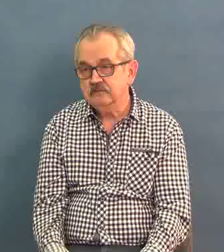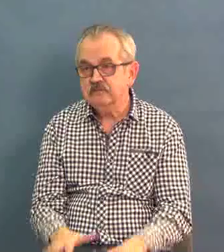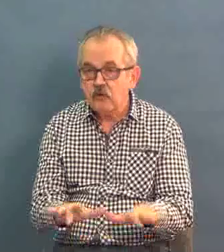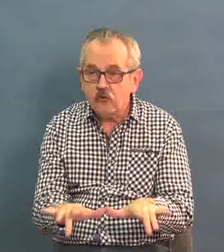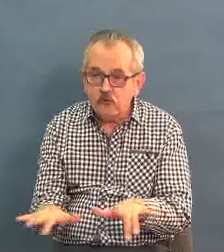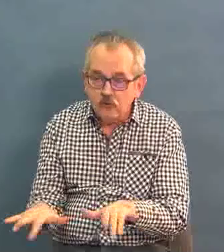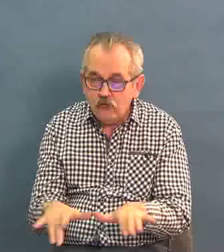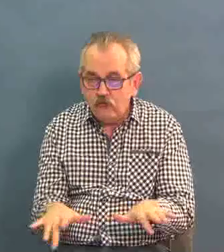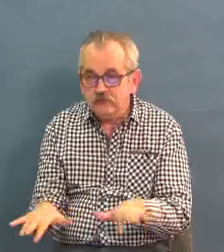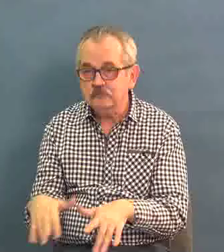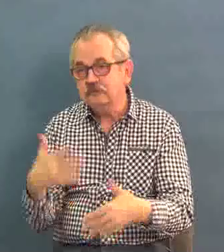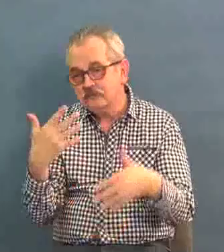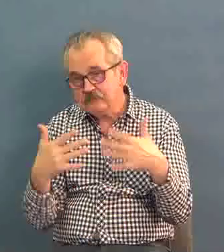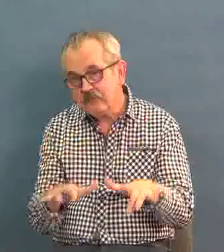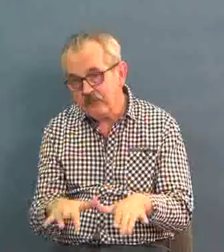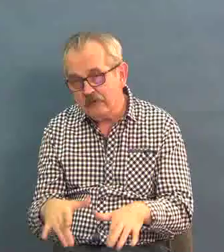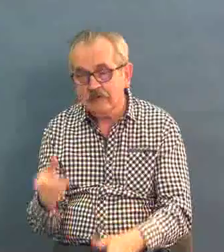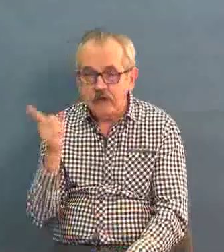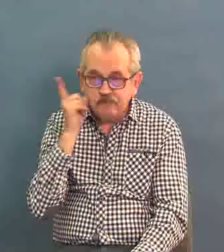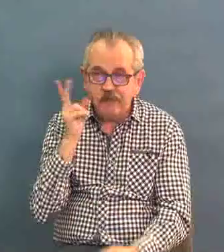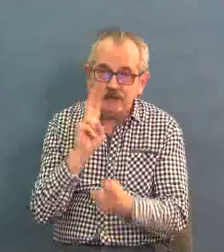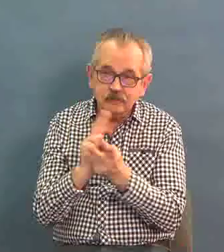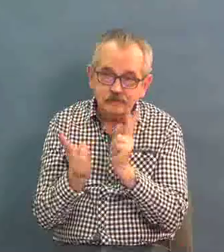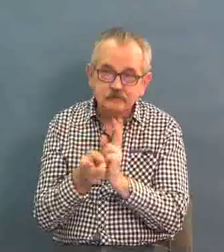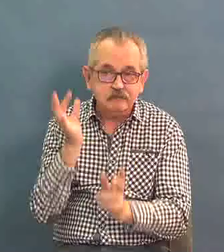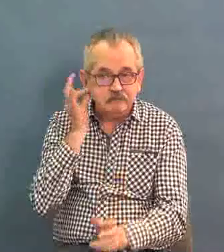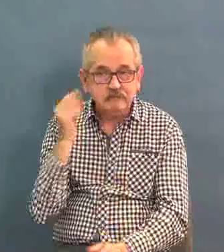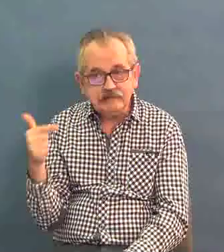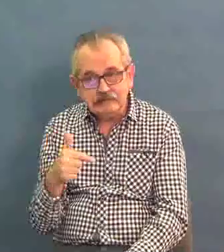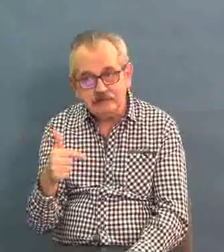Pisanie na komputerze, rozmowy przez telefon, spotkania z kobietą i to, co konieczne.